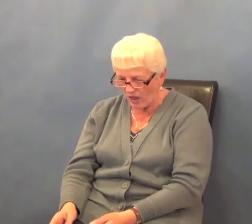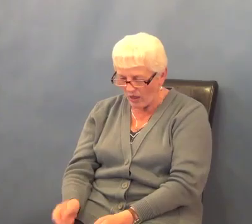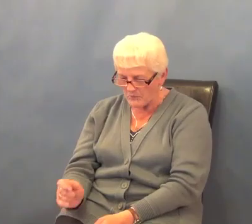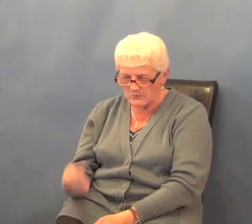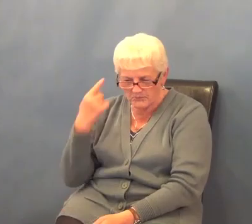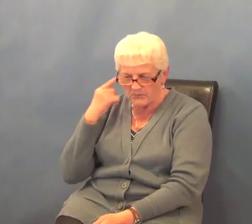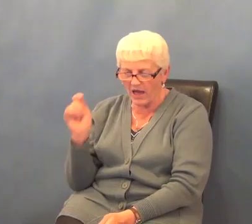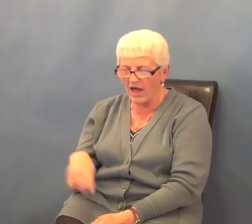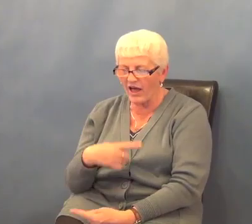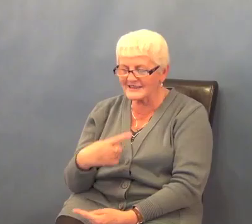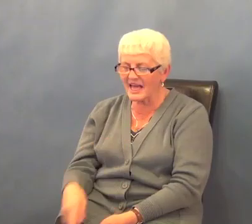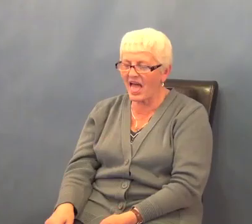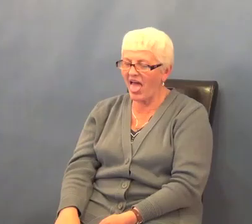Stuka w coś, słyszy muzykę.